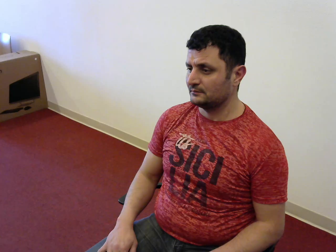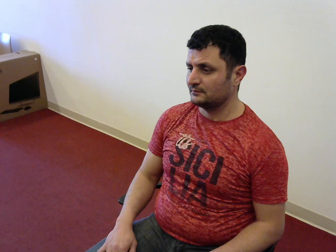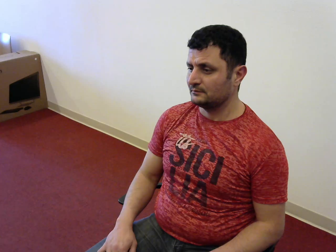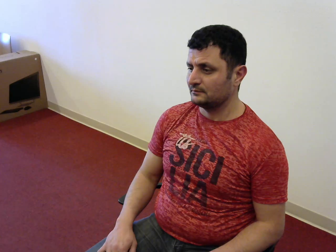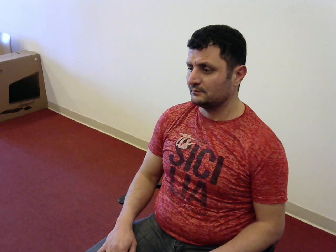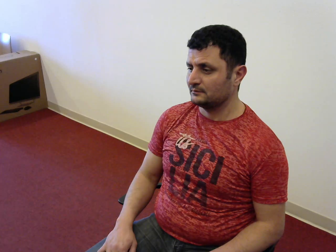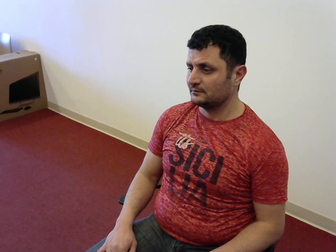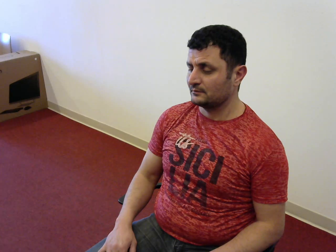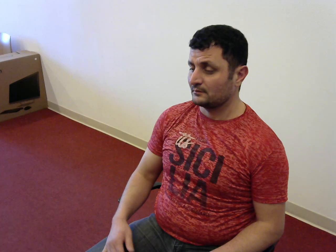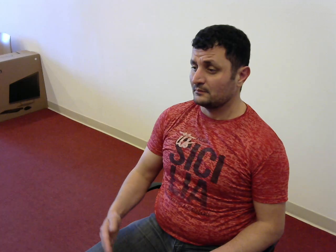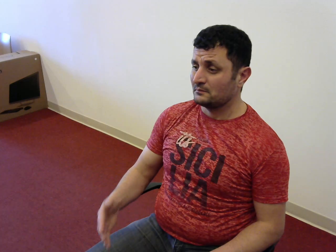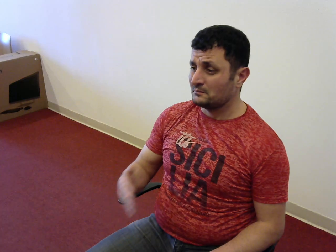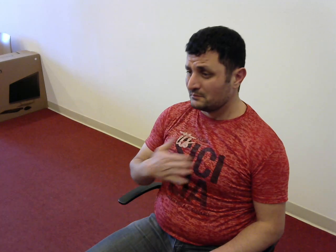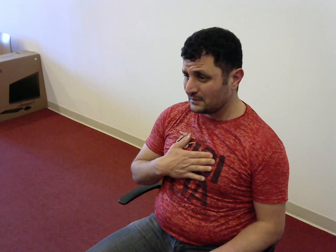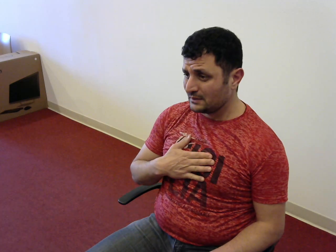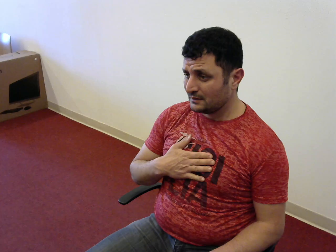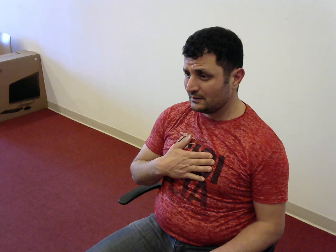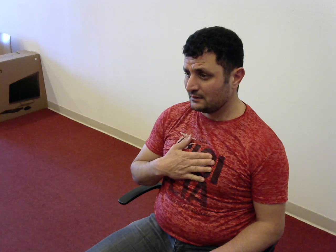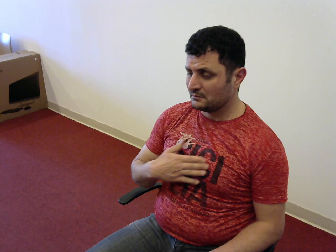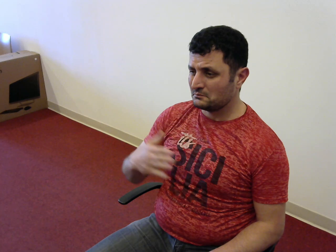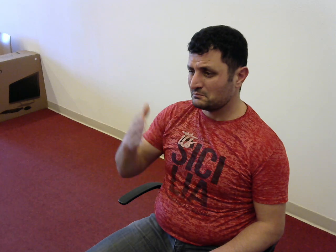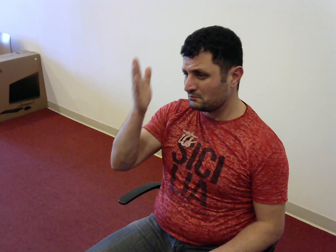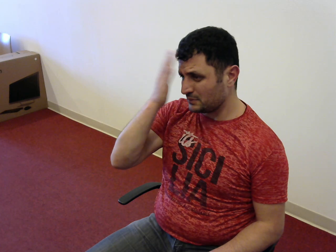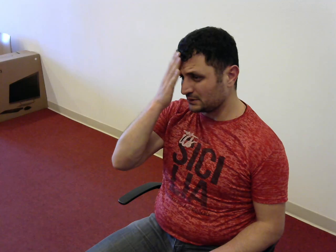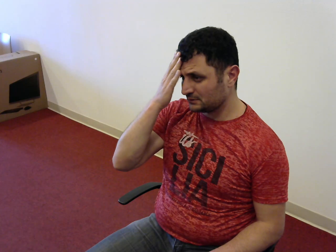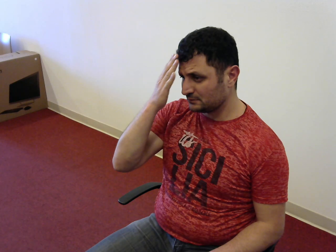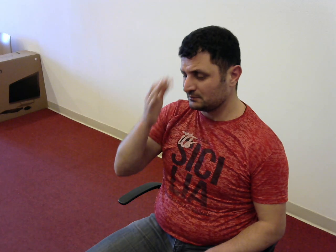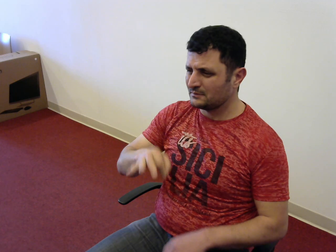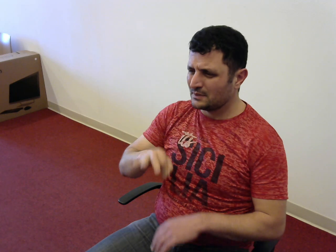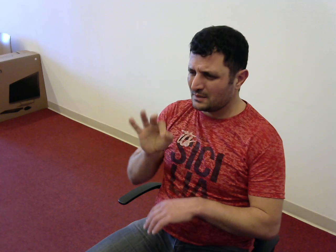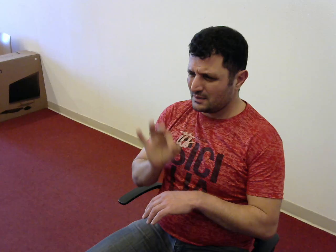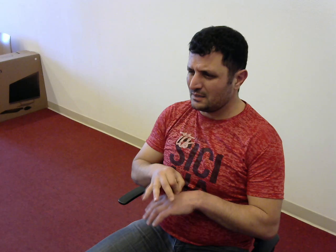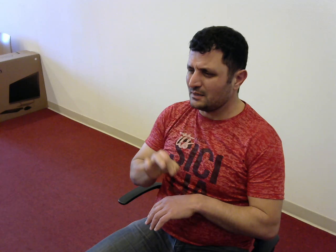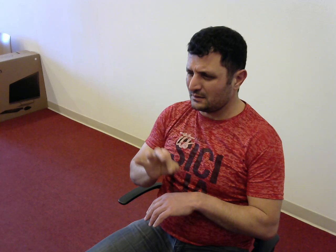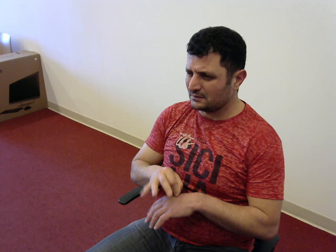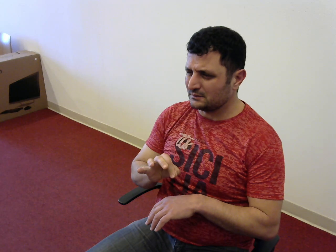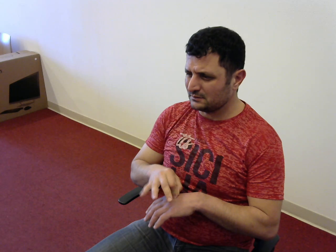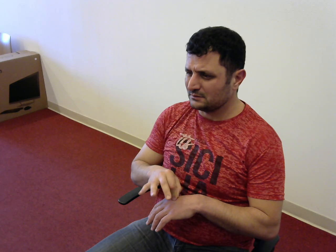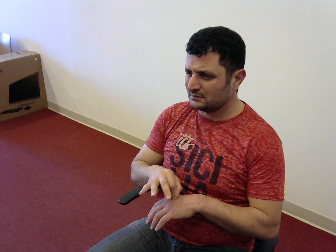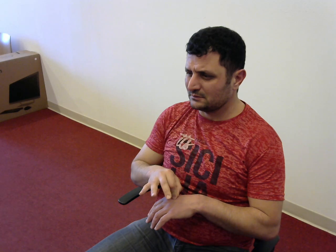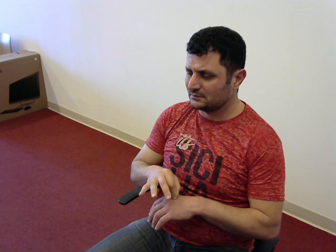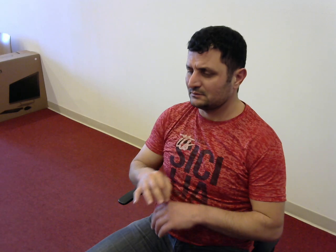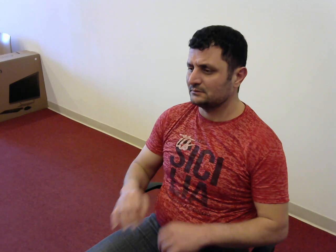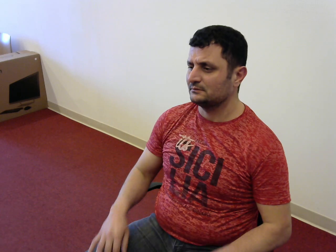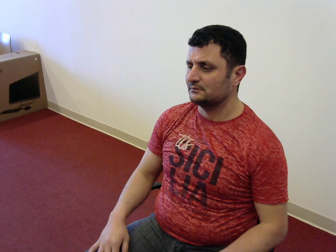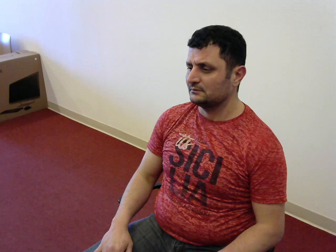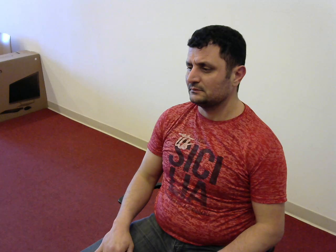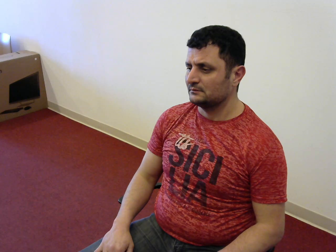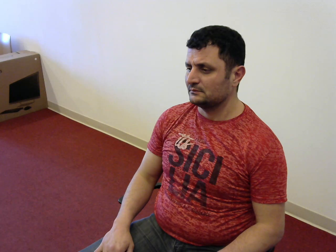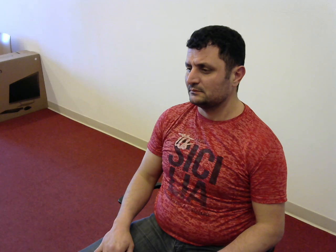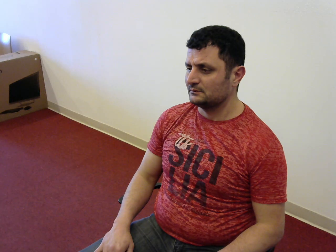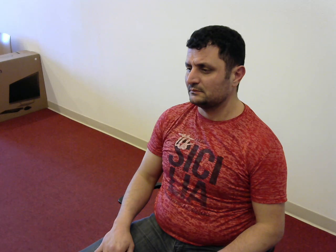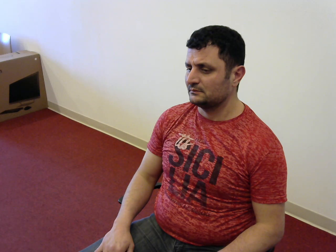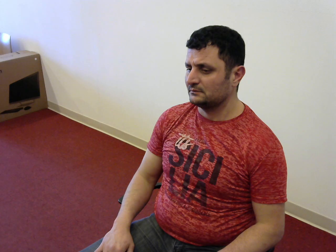Mənim başım ağrıyır